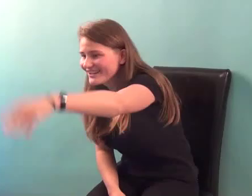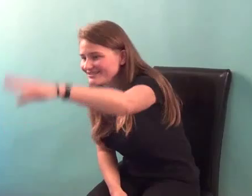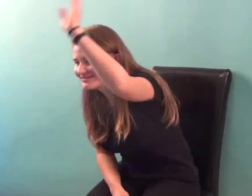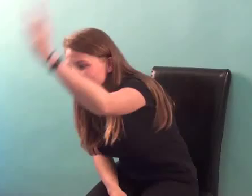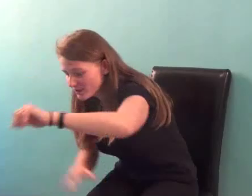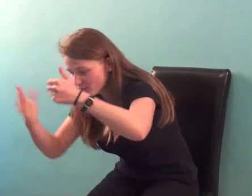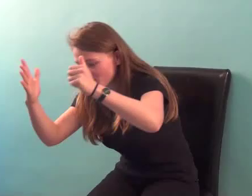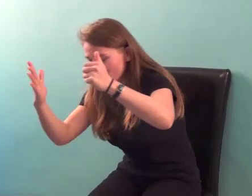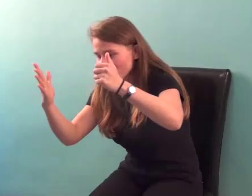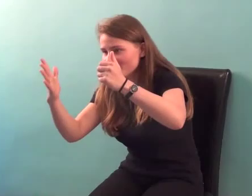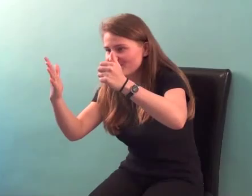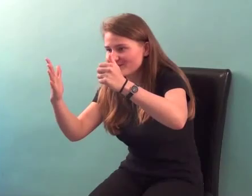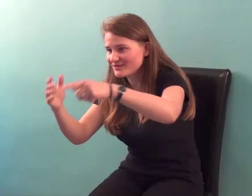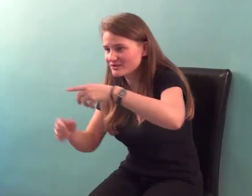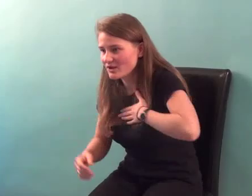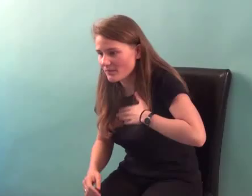Szóstego, to sobota.